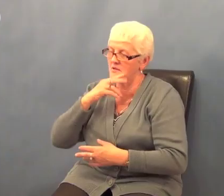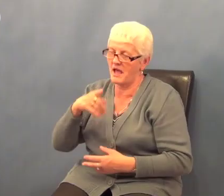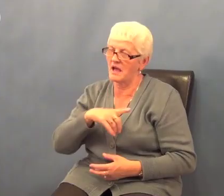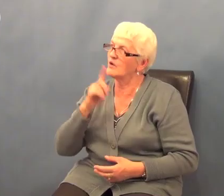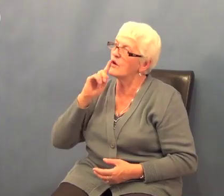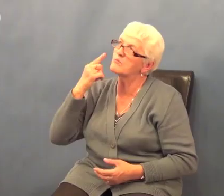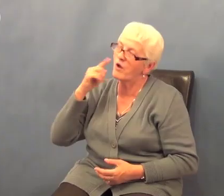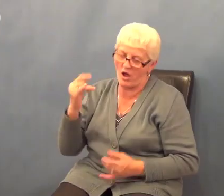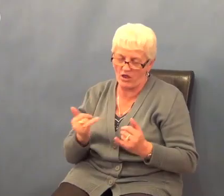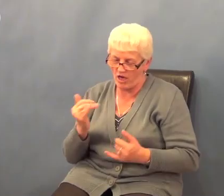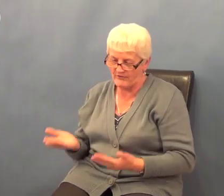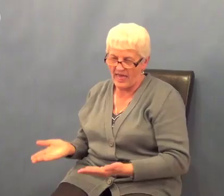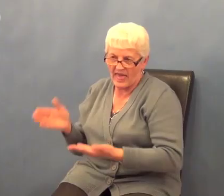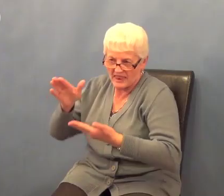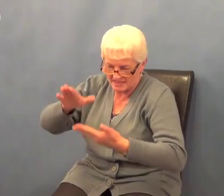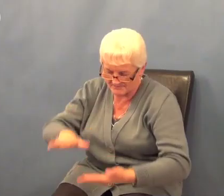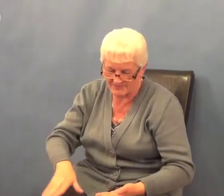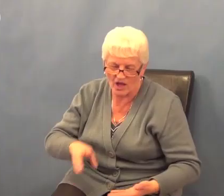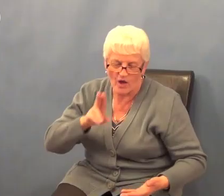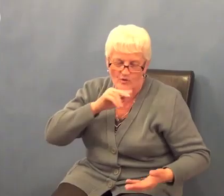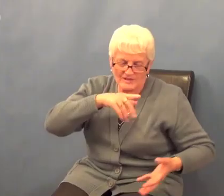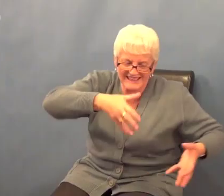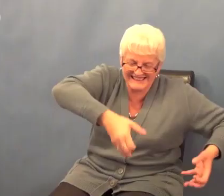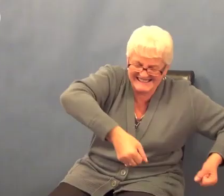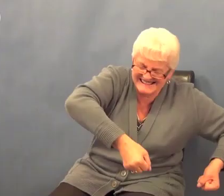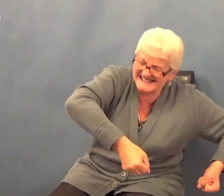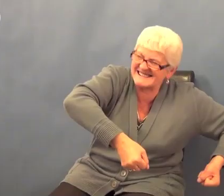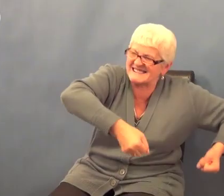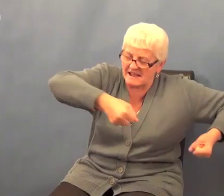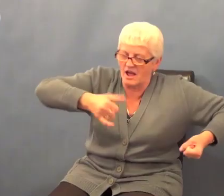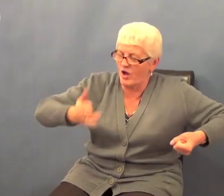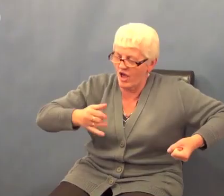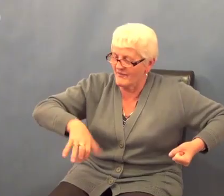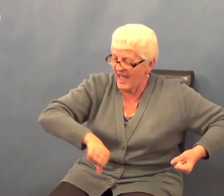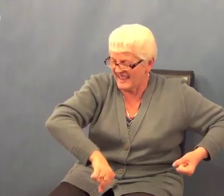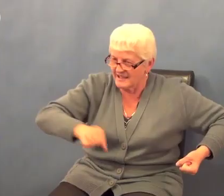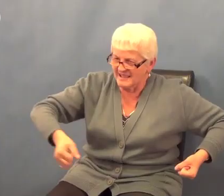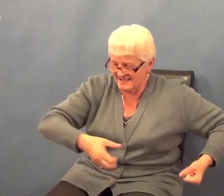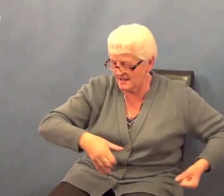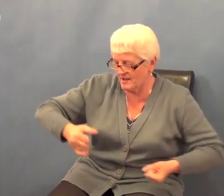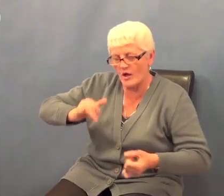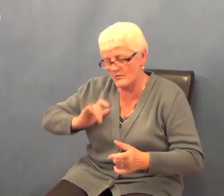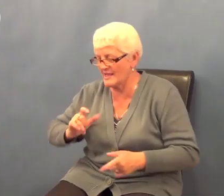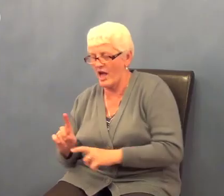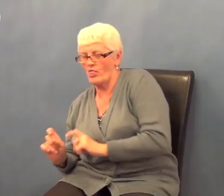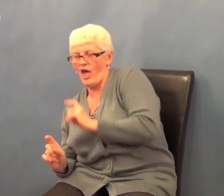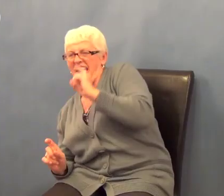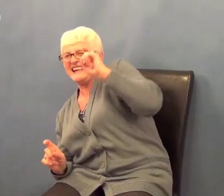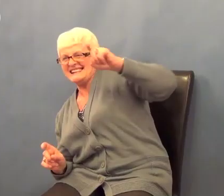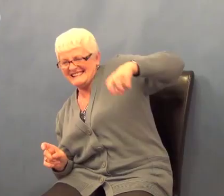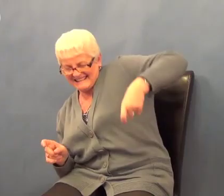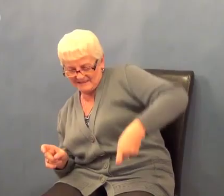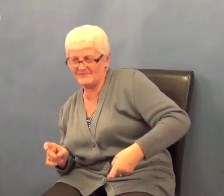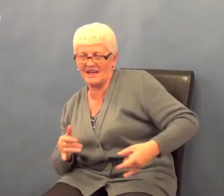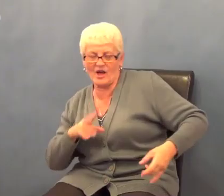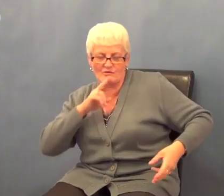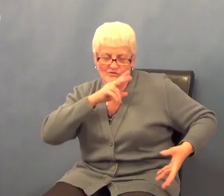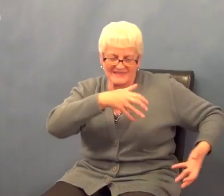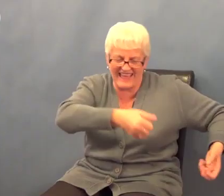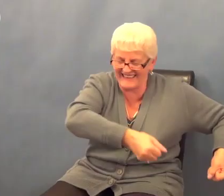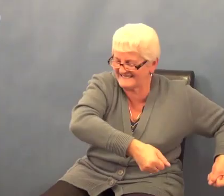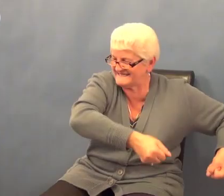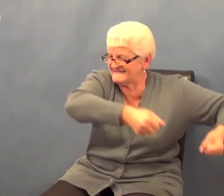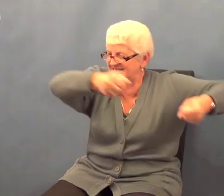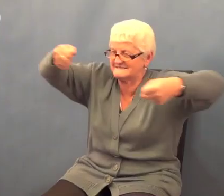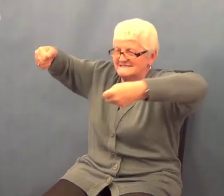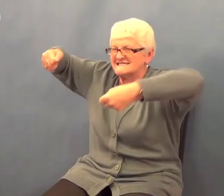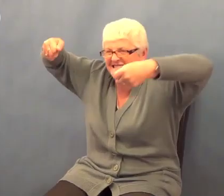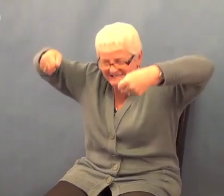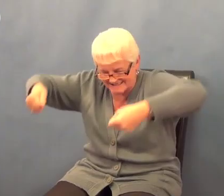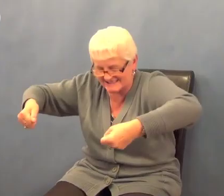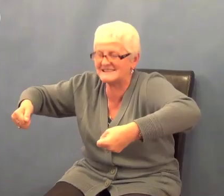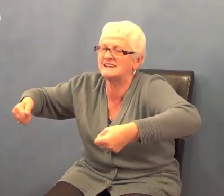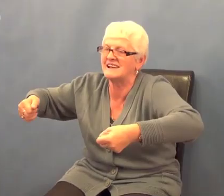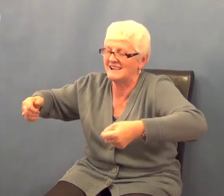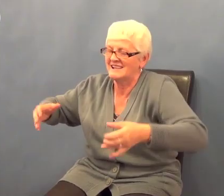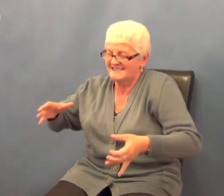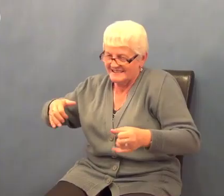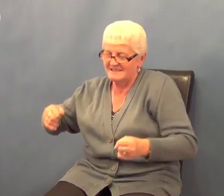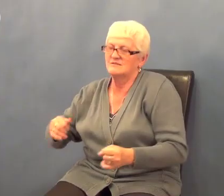Ten chłopiec na dole widzi to, kładzie rower, bierze pojemnik z gruszkami, próbuje stawiać pojemnik na rower i stawia go.